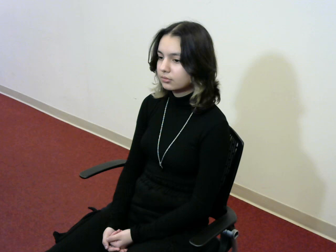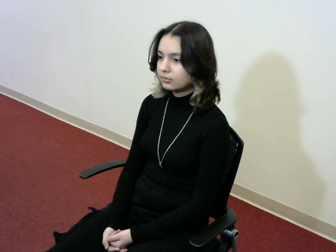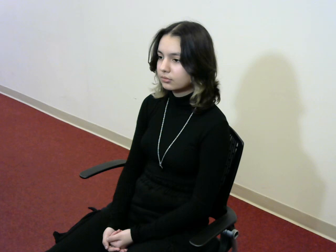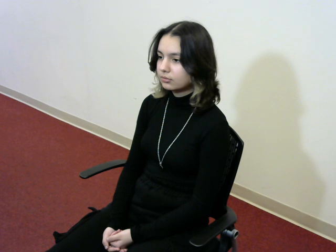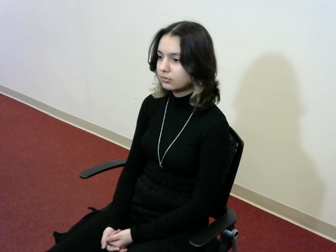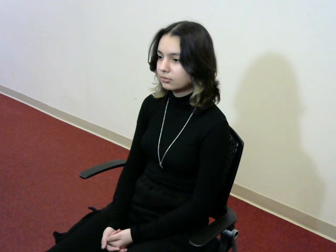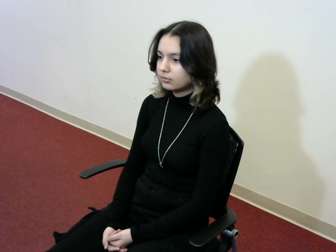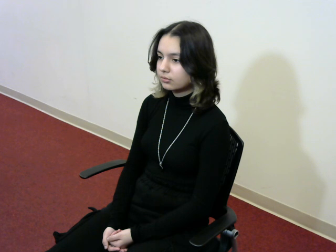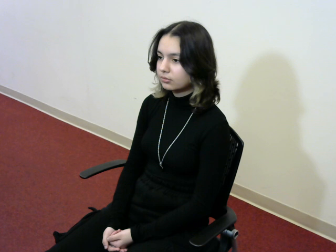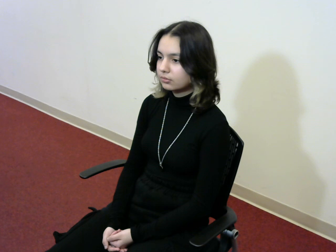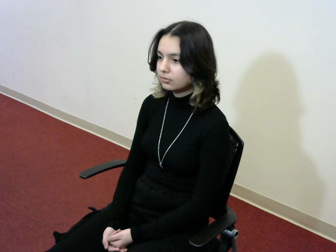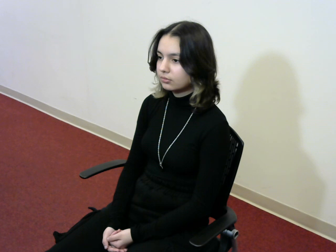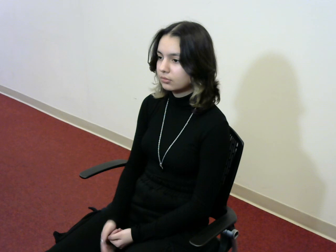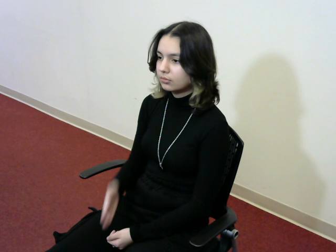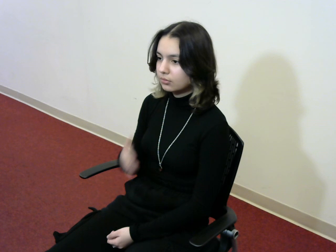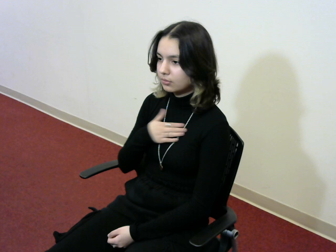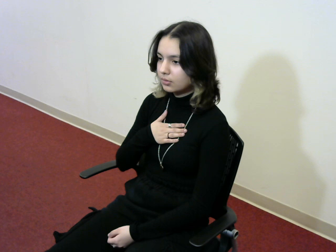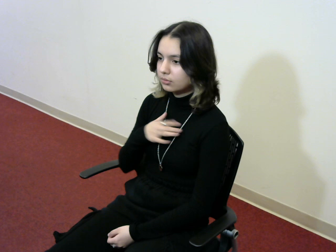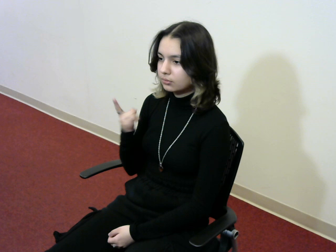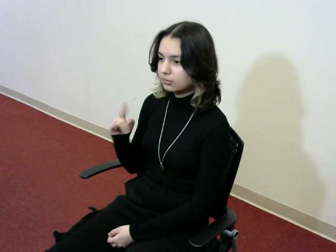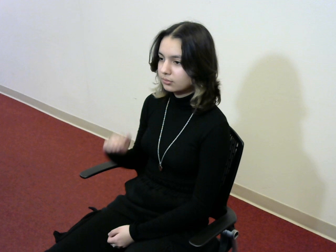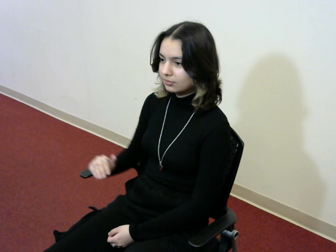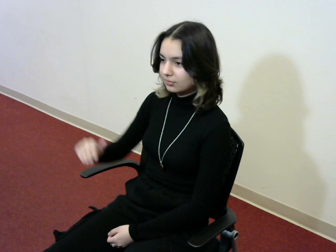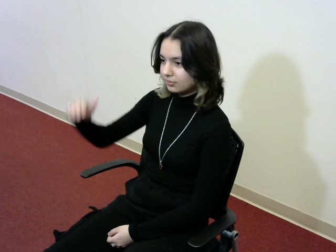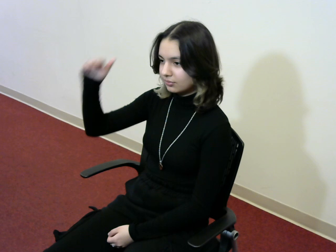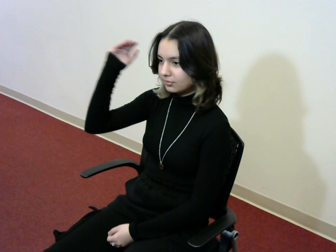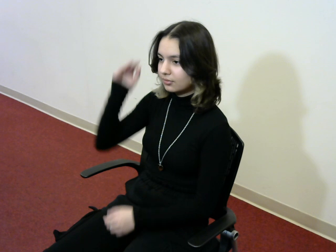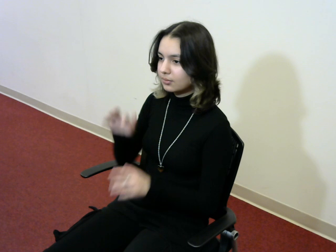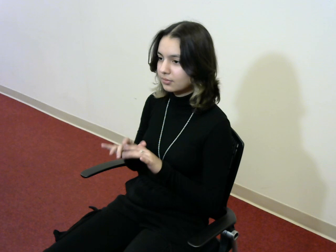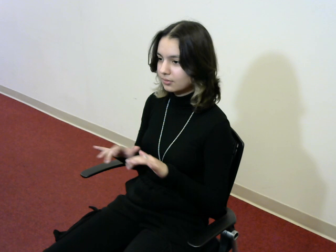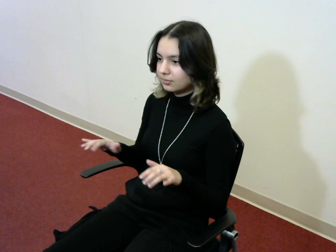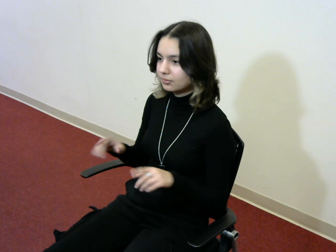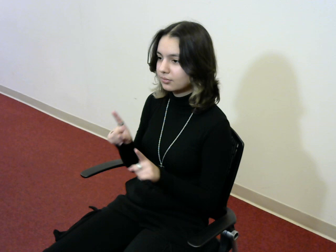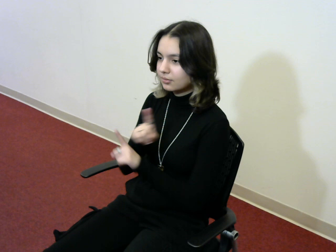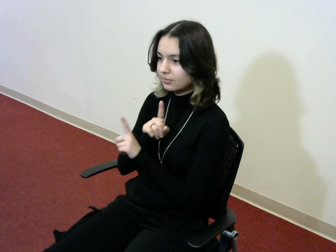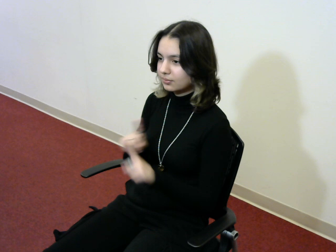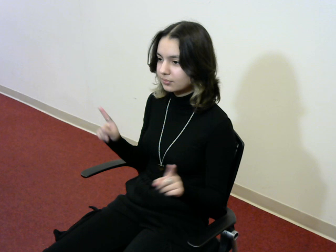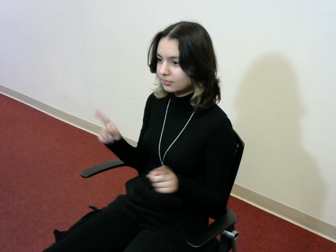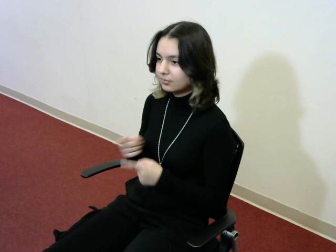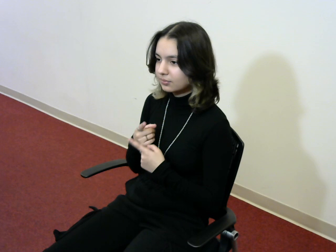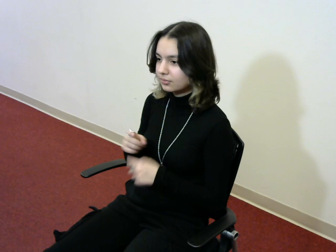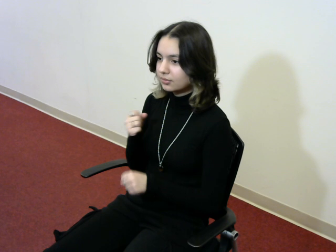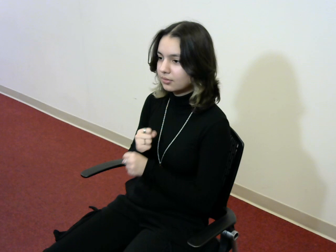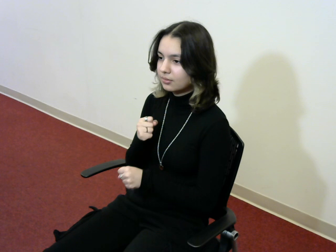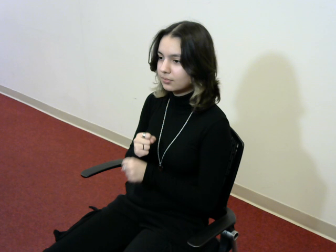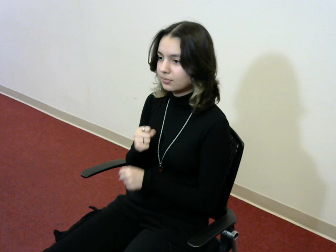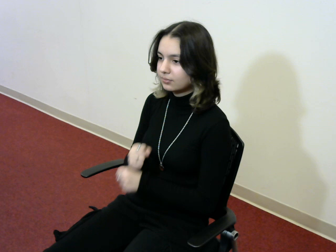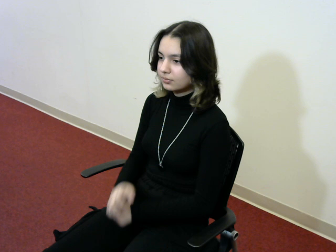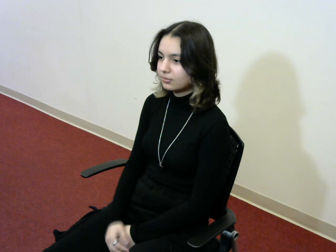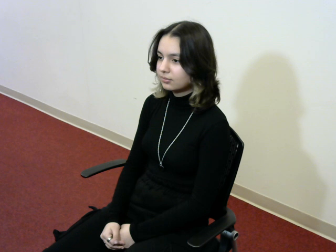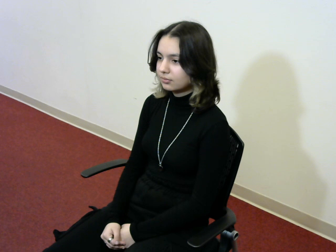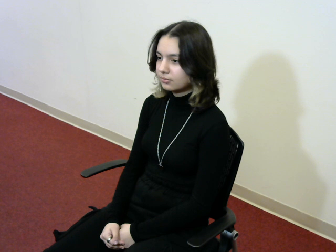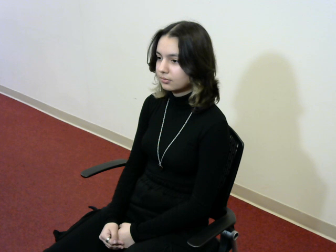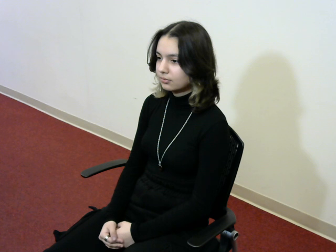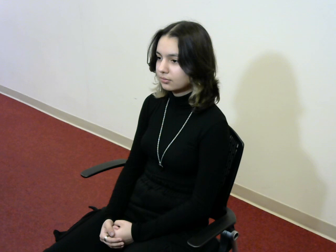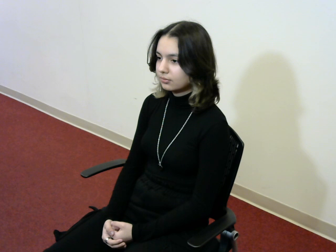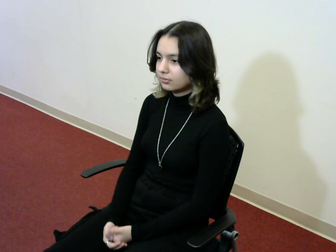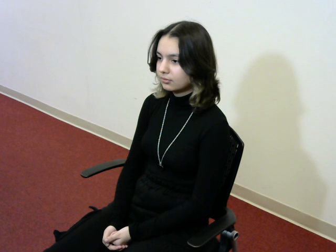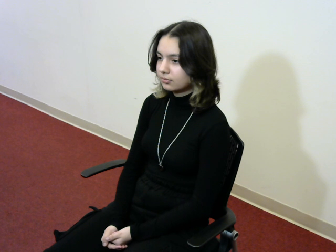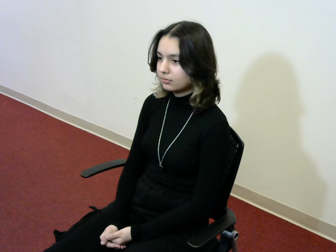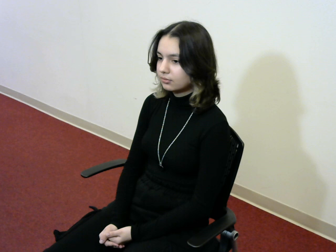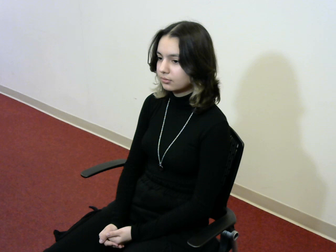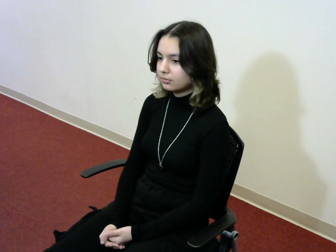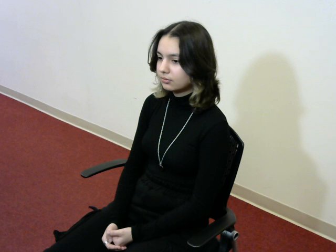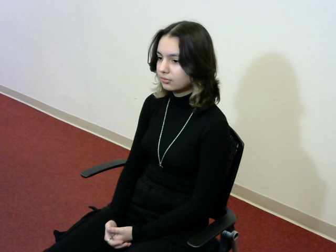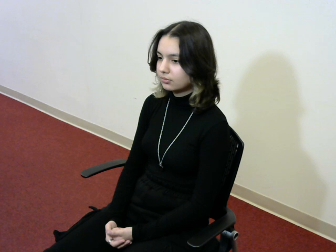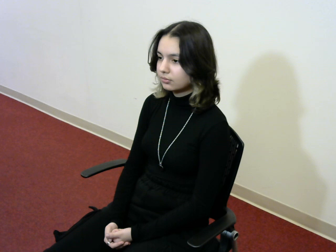Mən uşaq vaxtından pianoda ifa edirəm